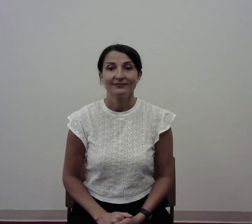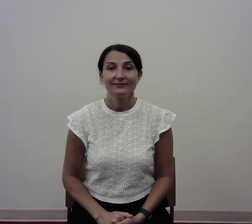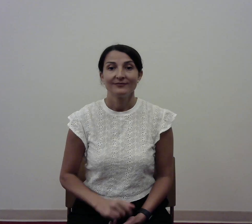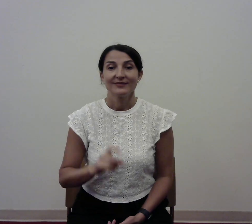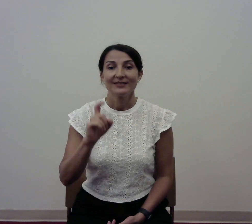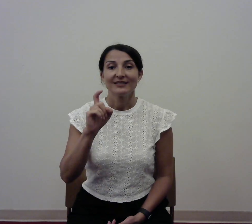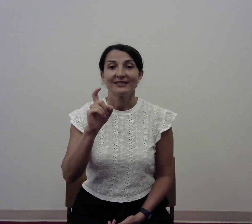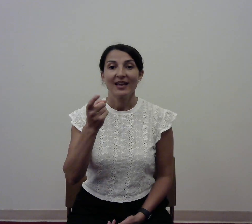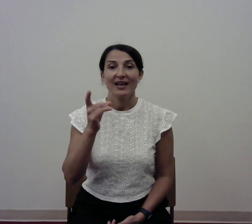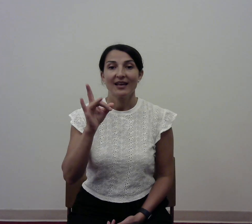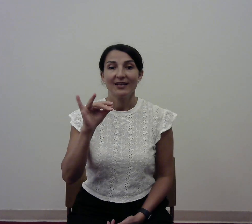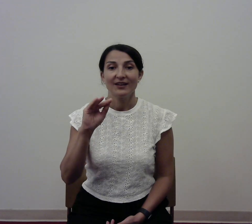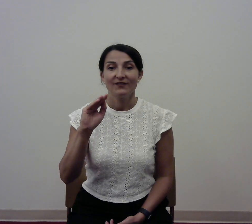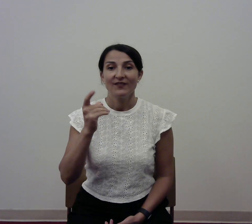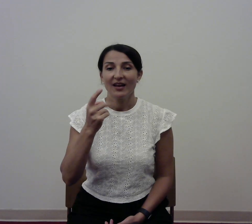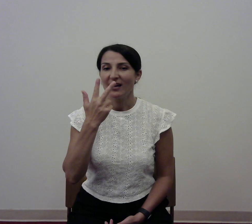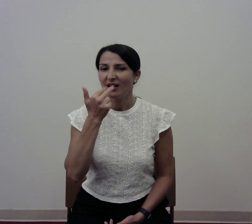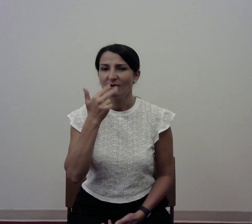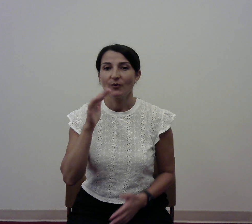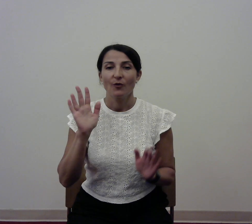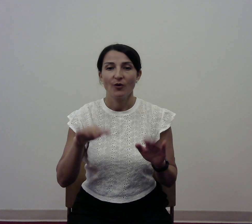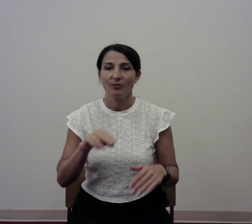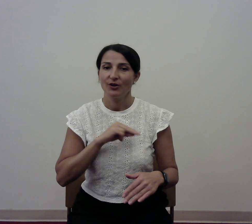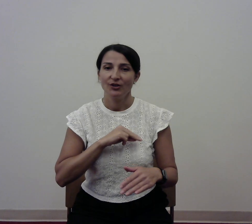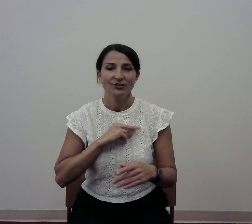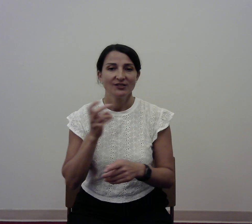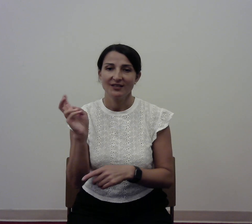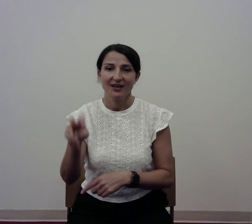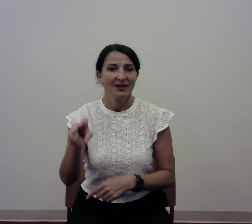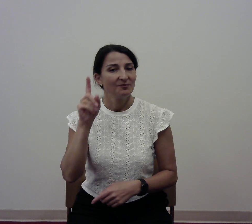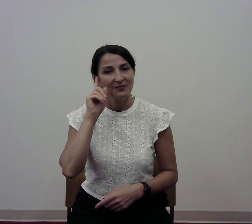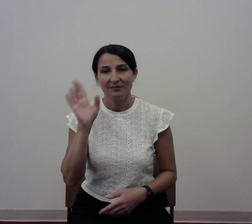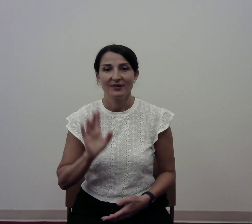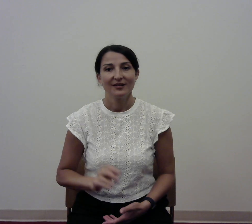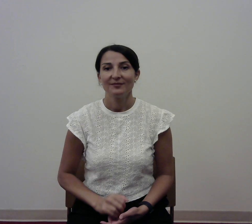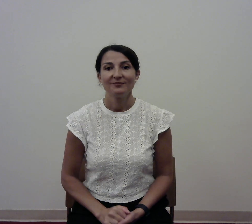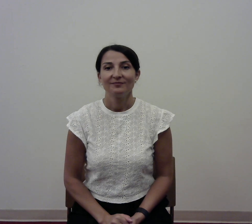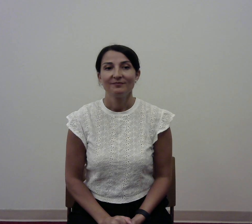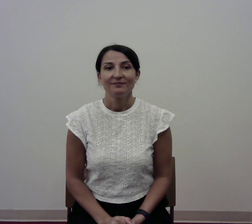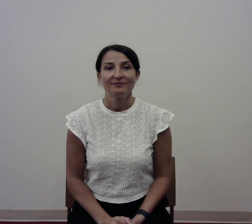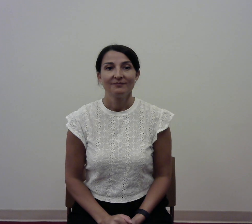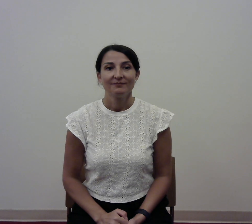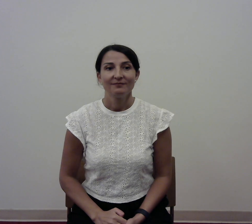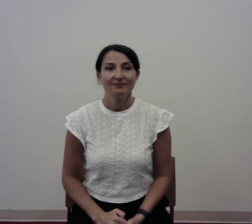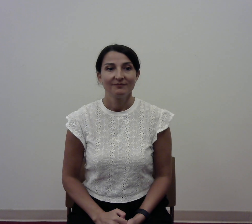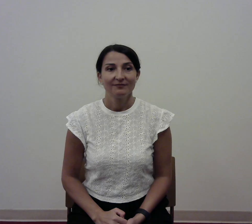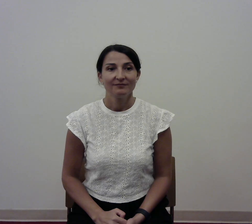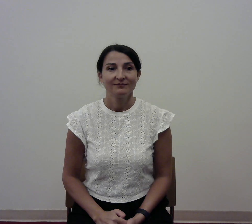Zərifə qrip olub, işə gələ bilmir